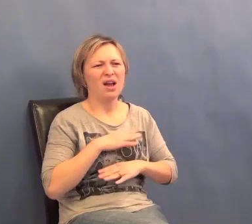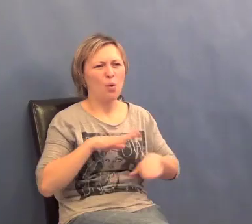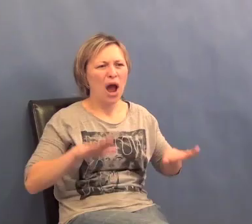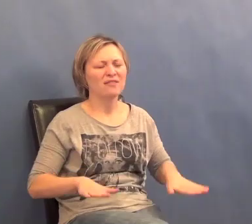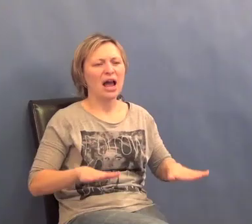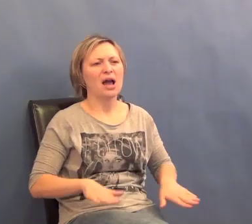Ławka.